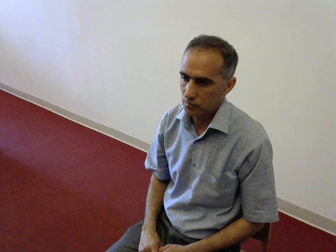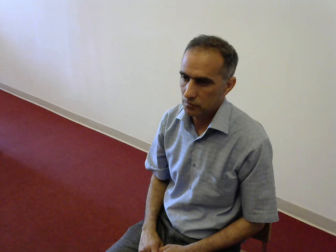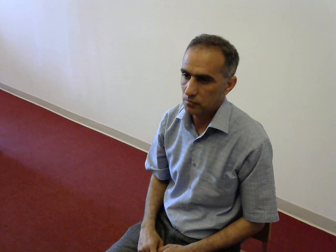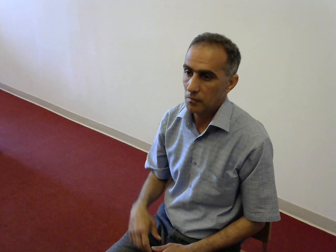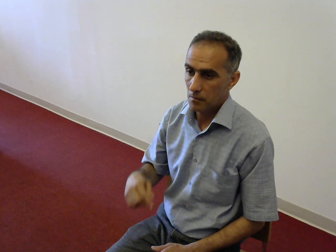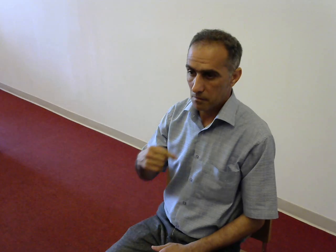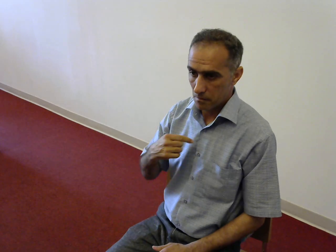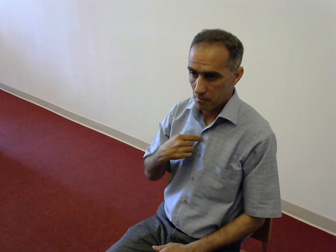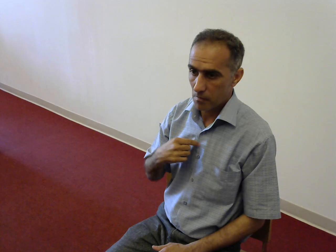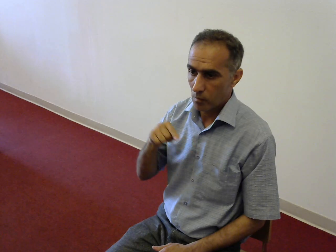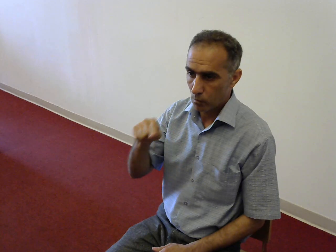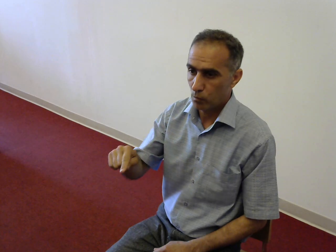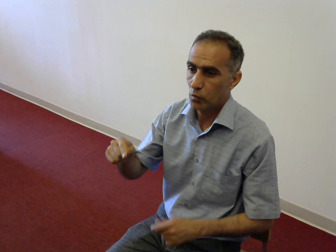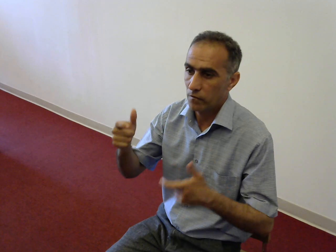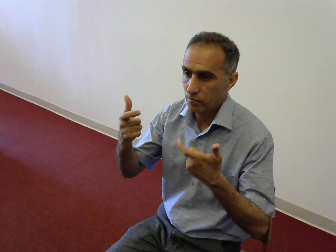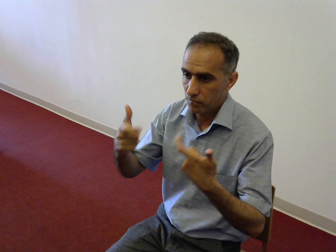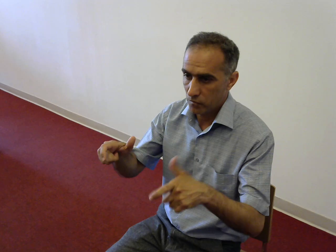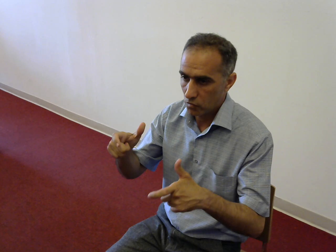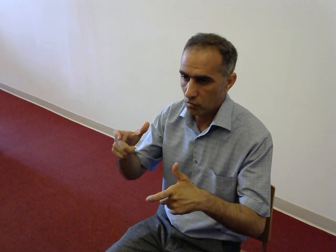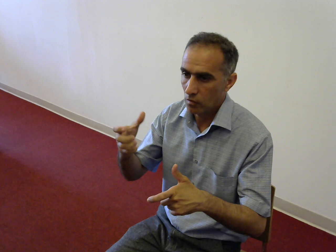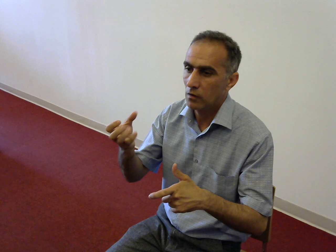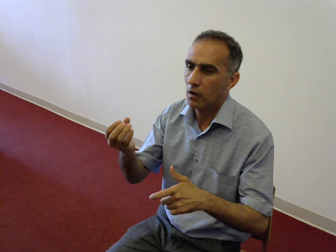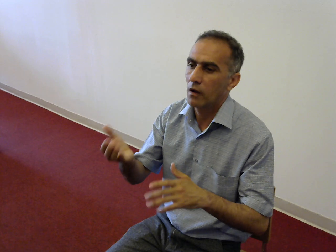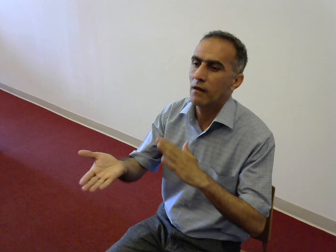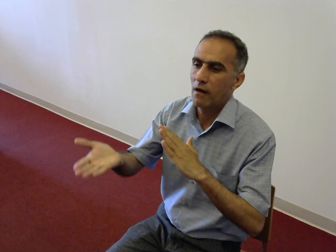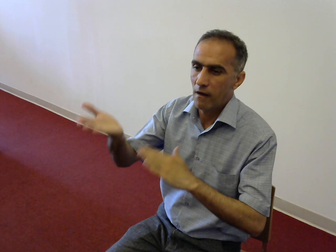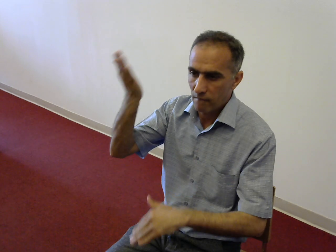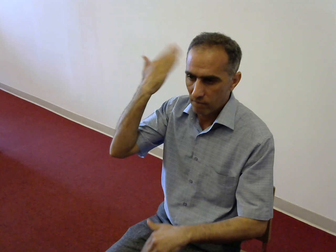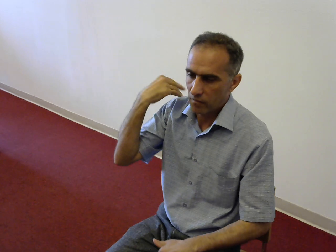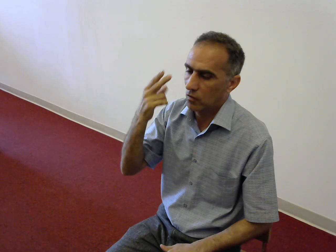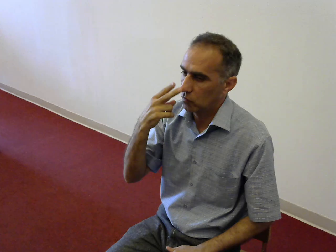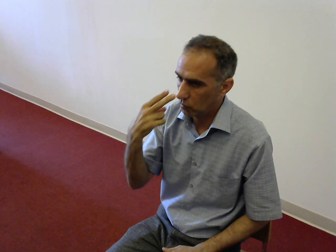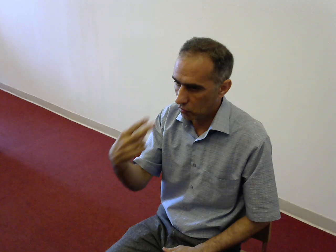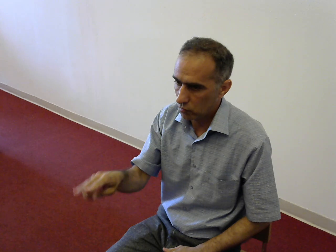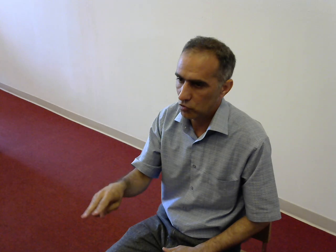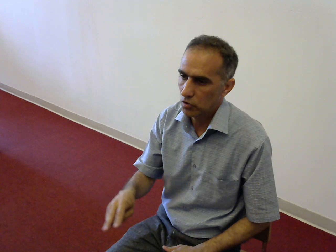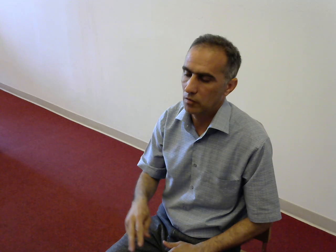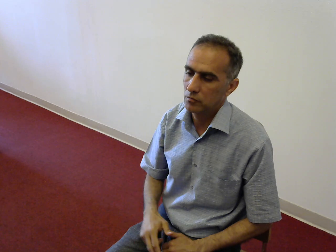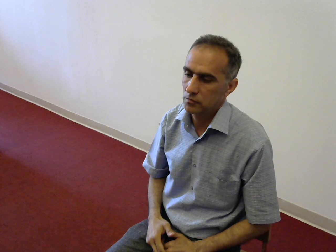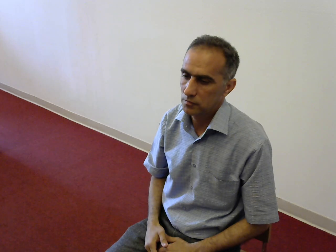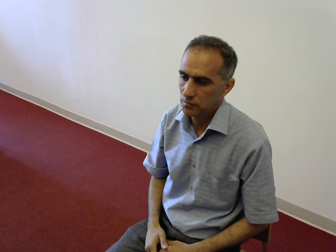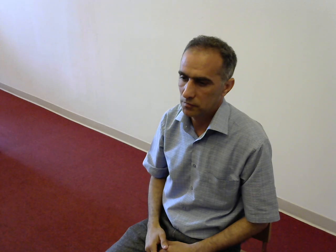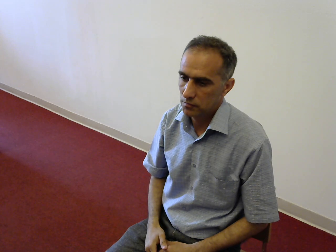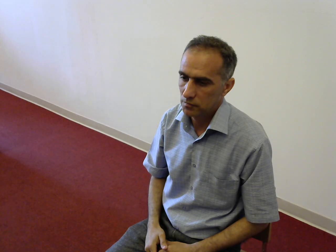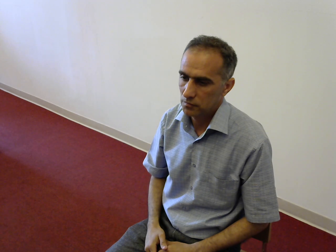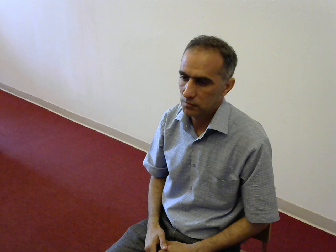Mən bu videonu daha əvvəl görmüşəm